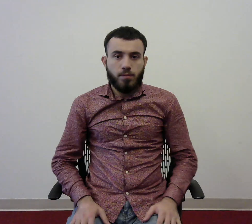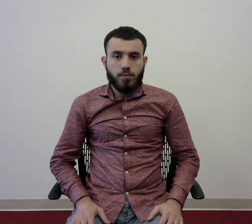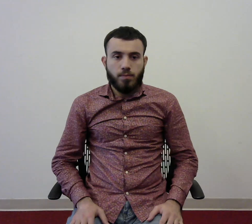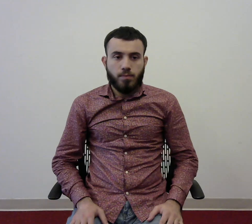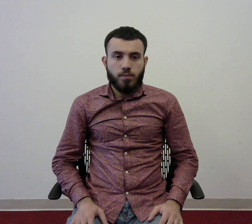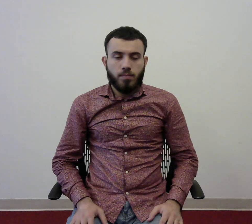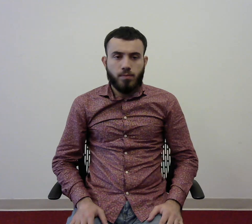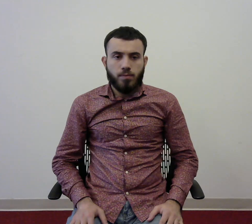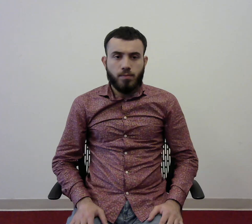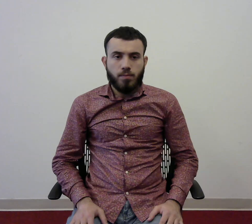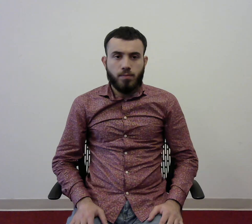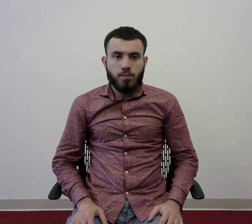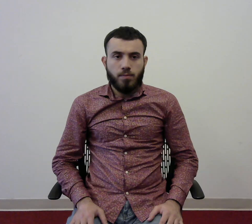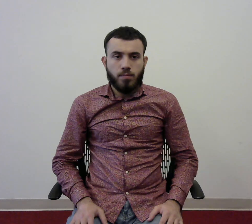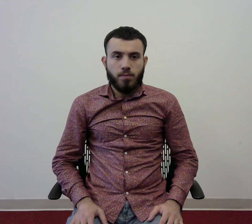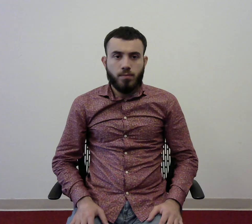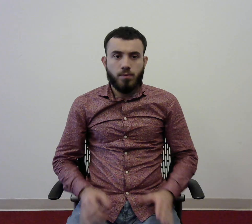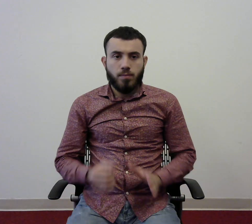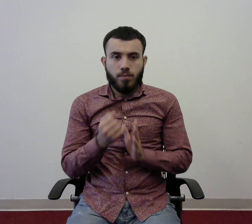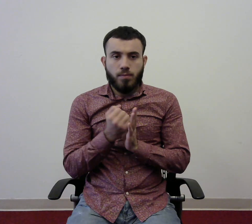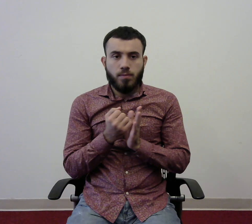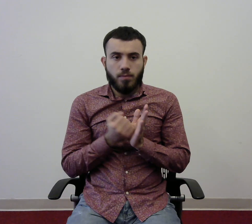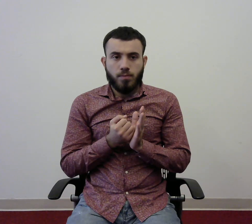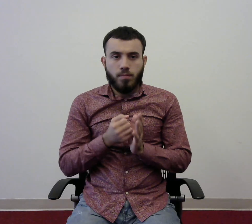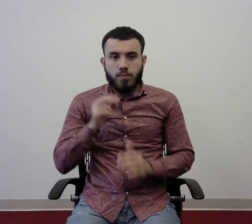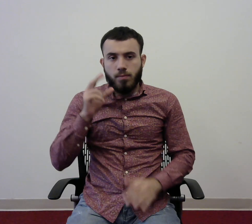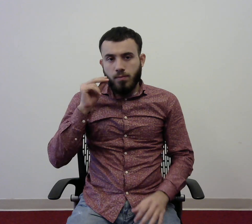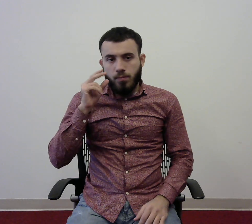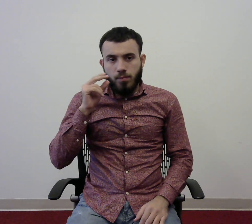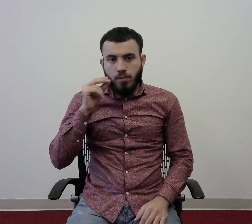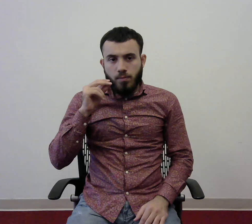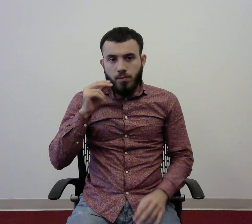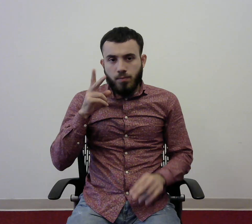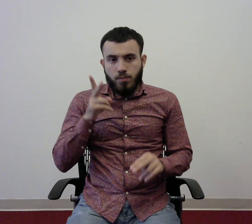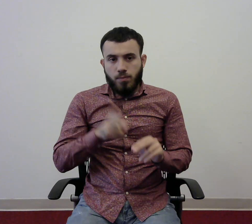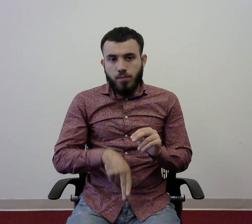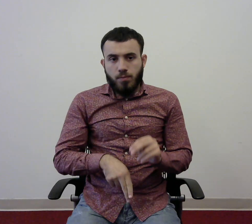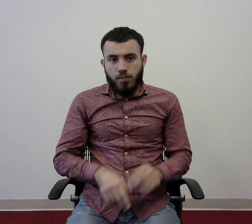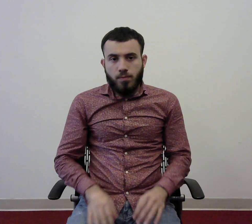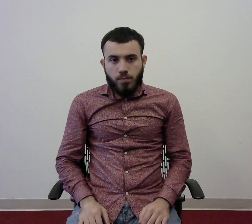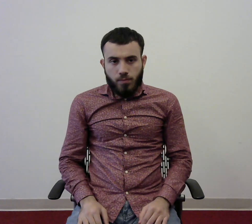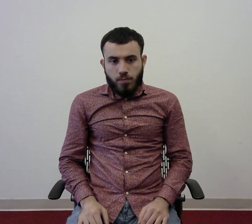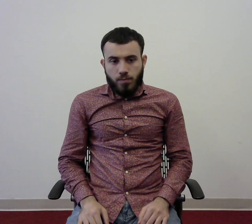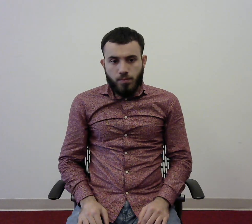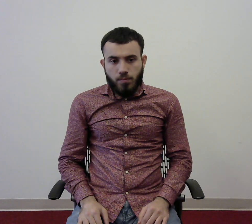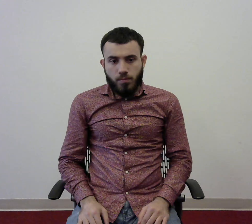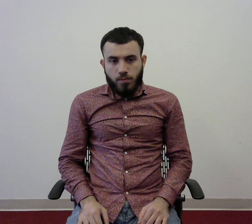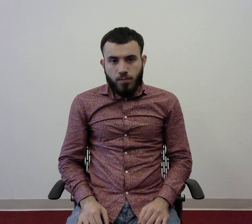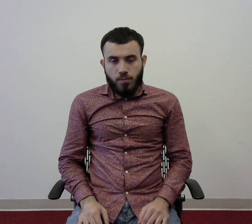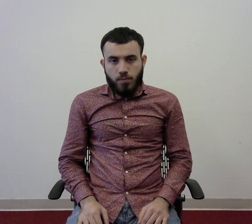Viza nə vaxt bitir?